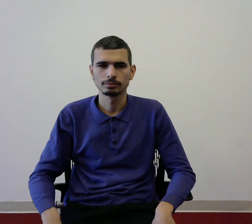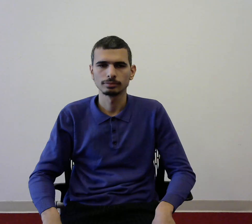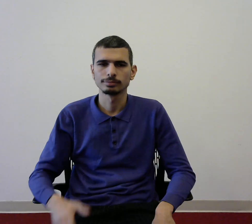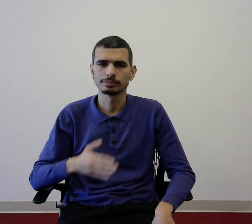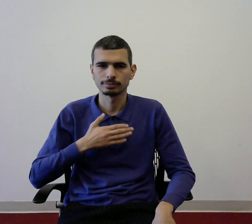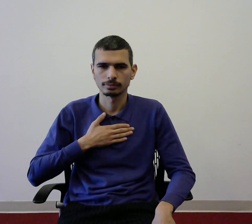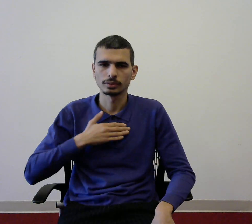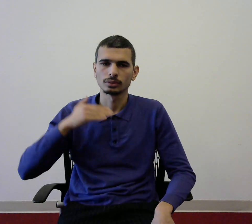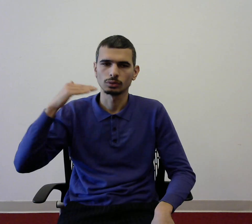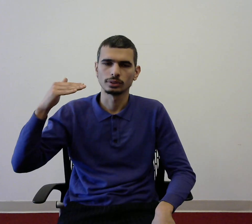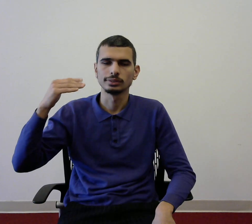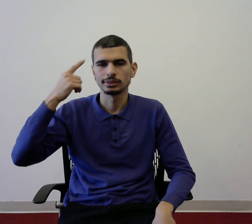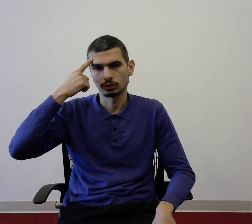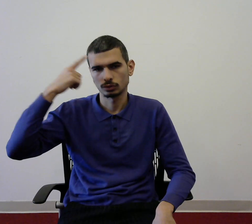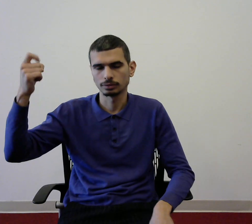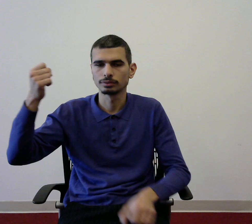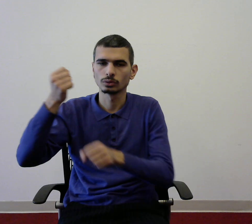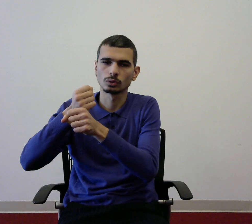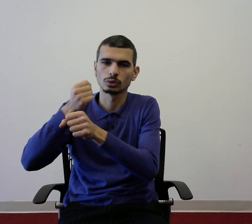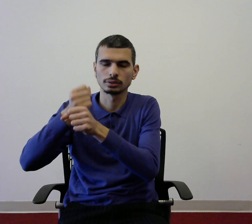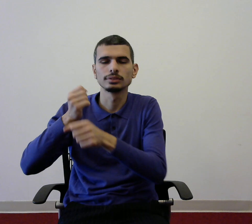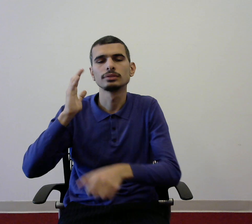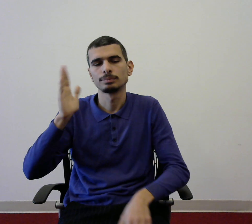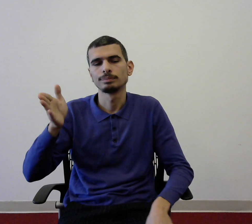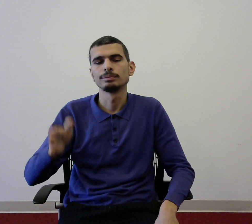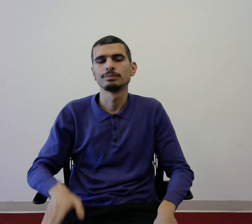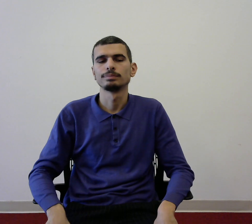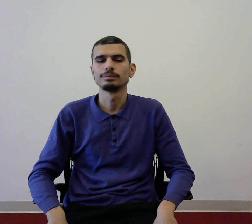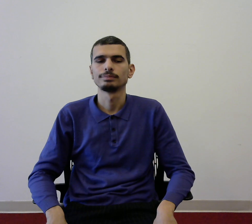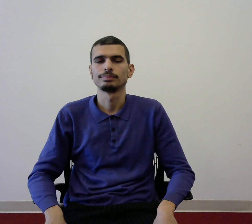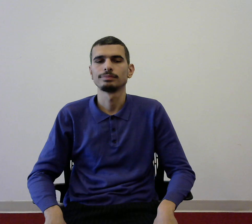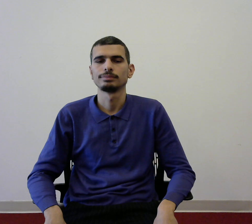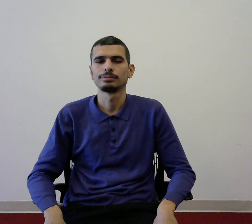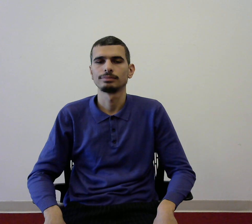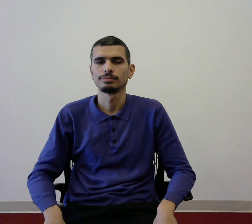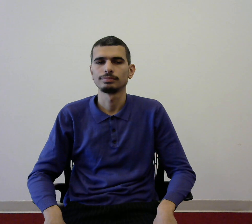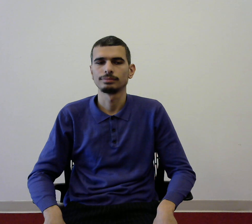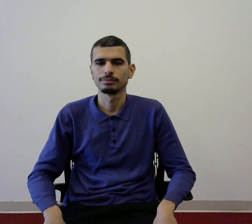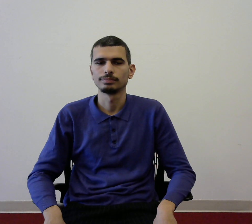Mən sizə xəbər edəcəyəm